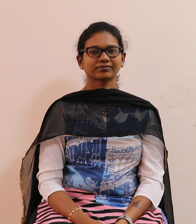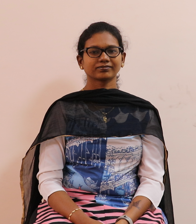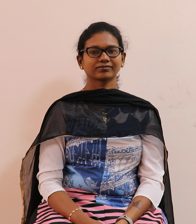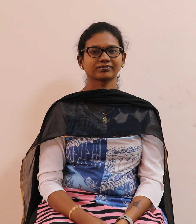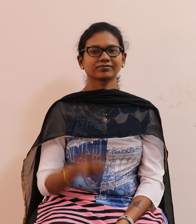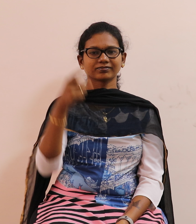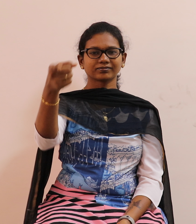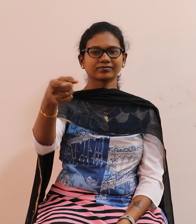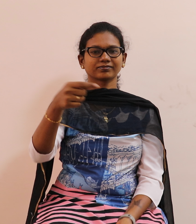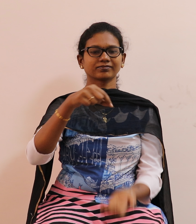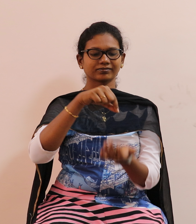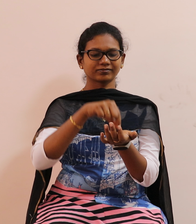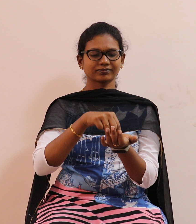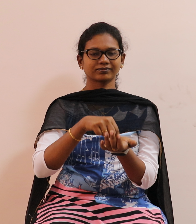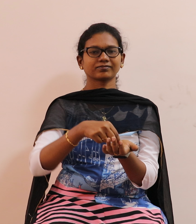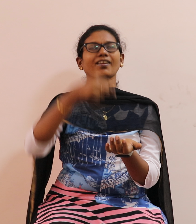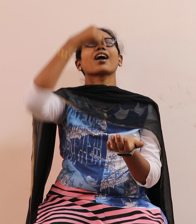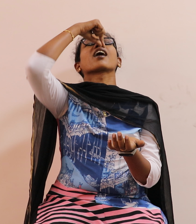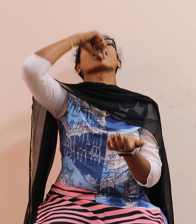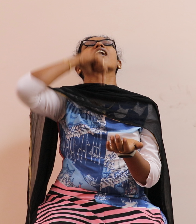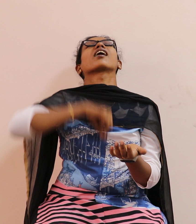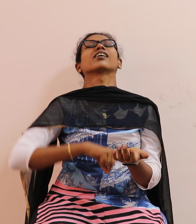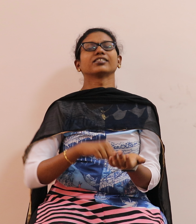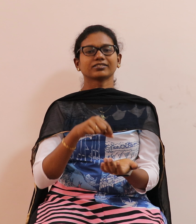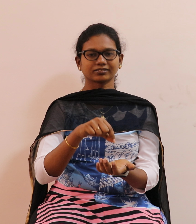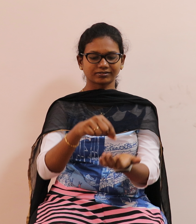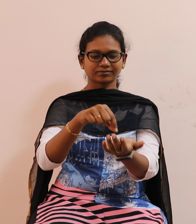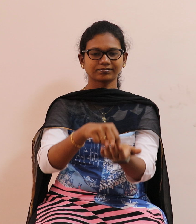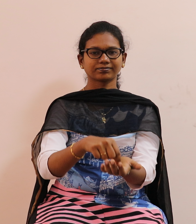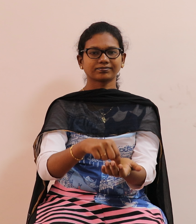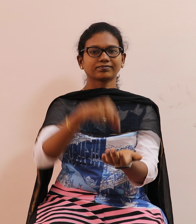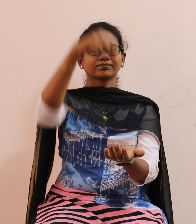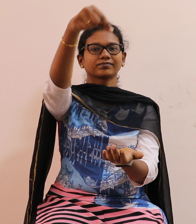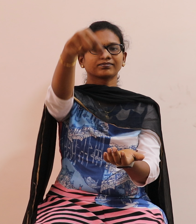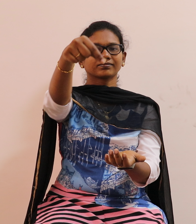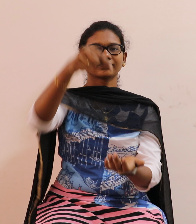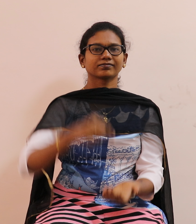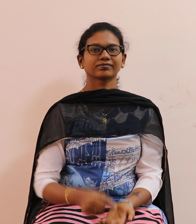you need a medicine, take this one